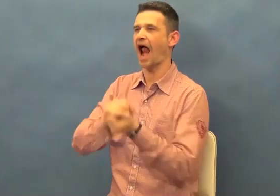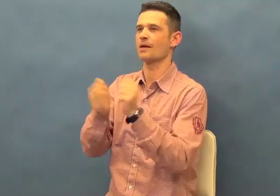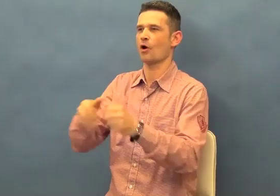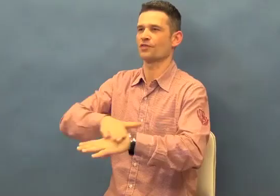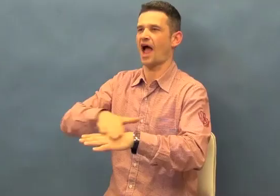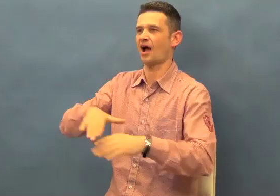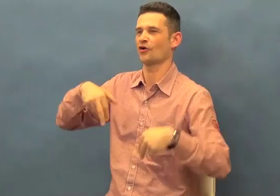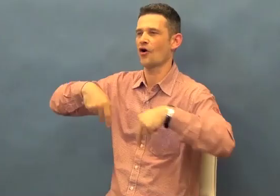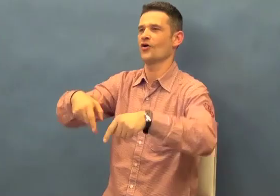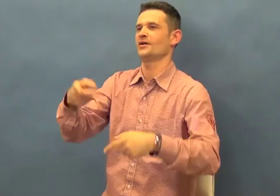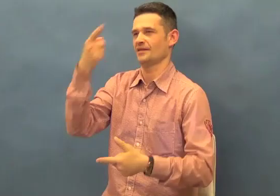Albo wejścia nago.